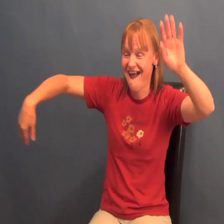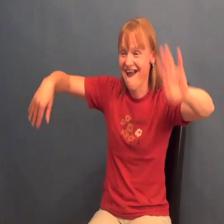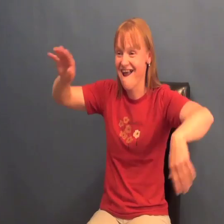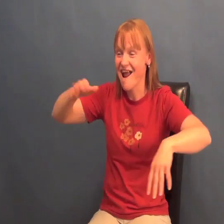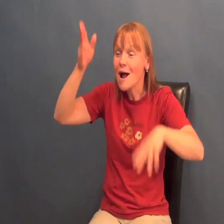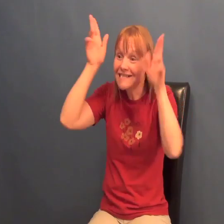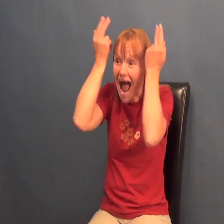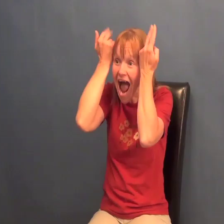Wymachuje rękami.